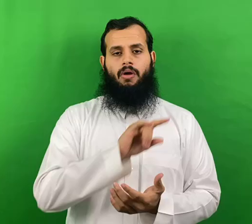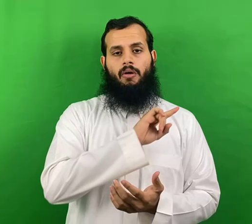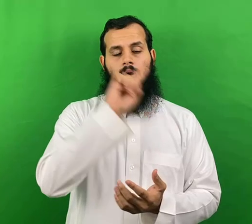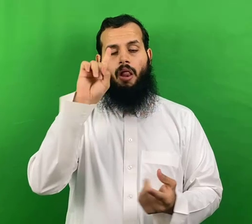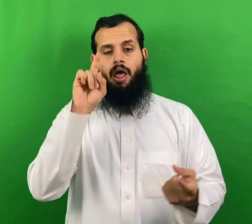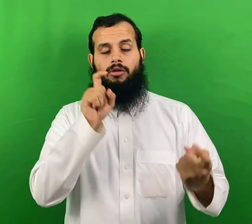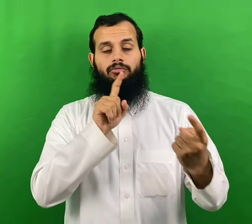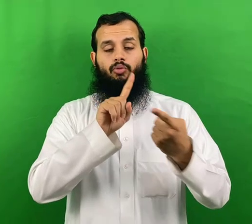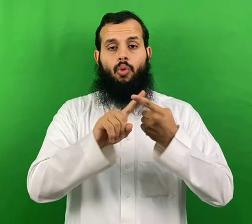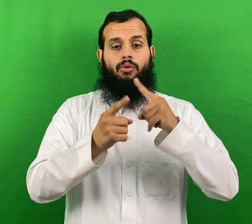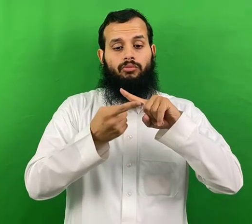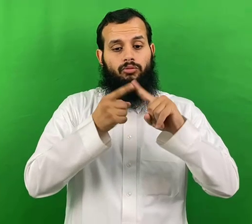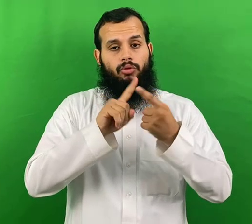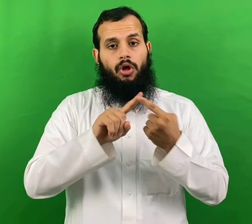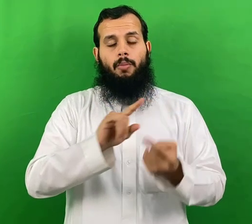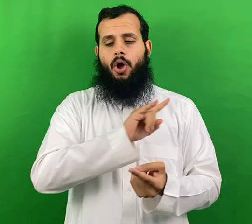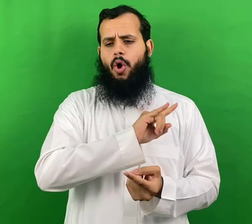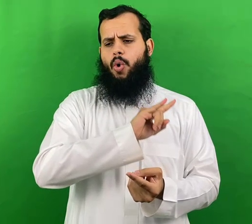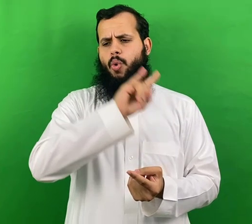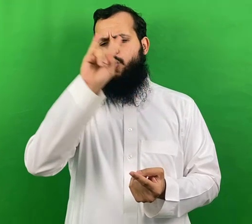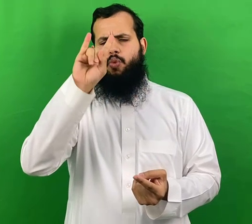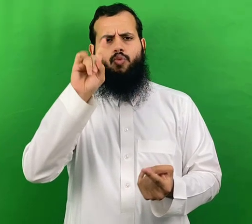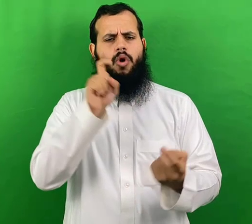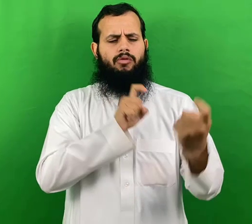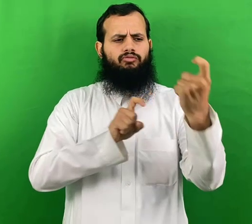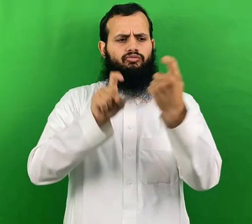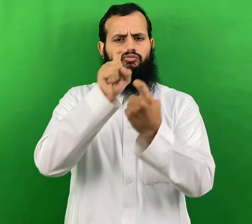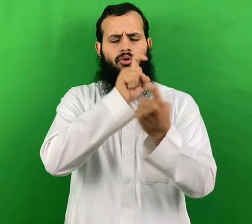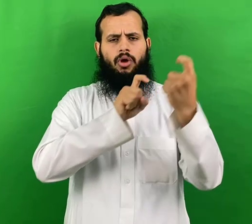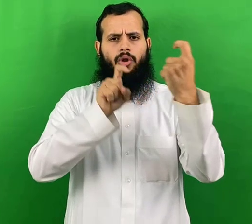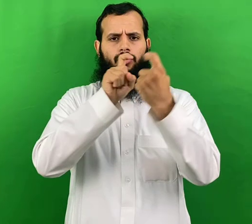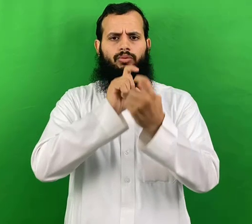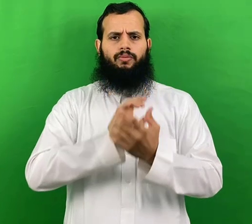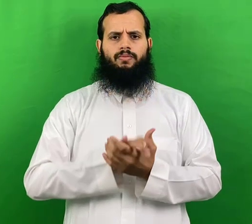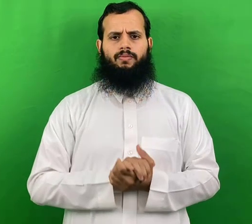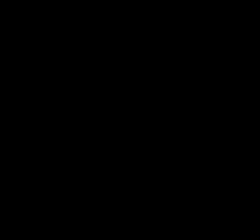لا أنساب بينهم يومئذ ولا يتساءلون